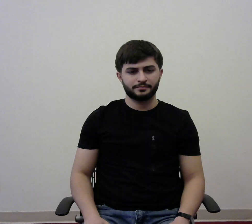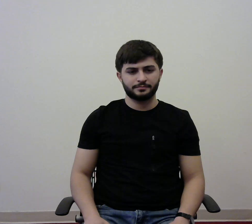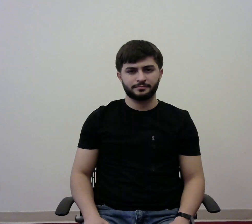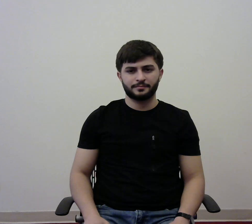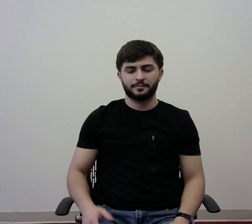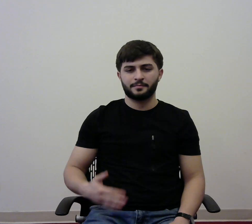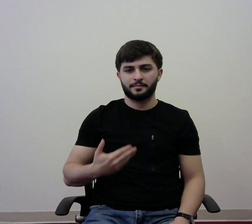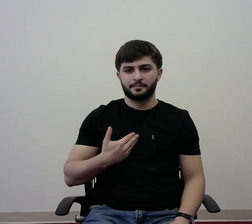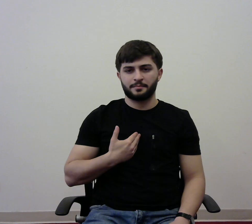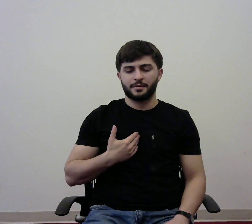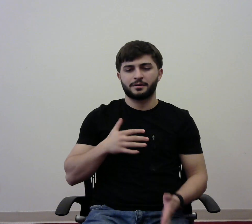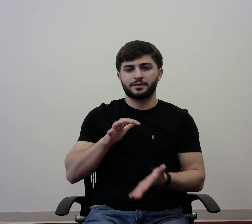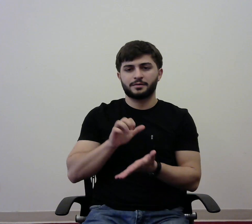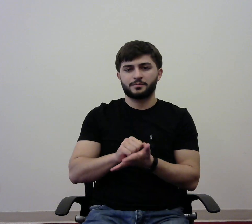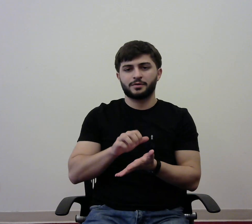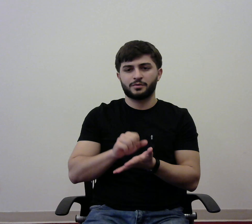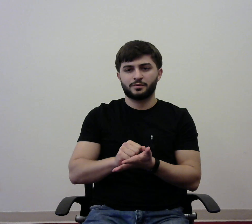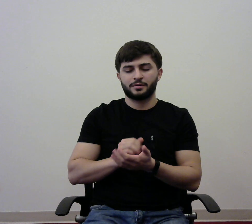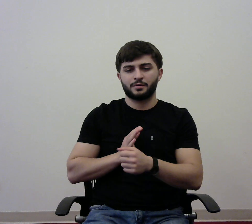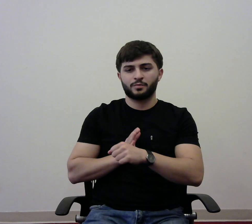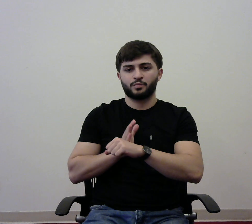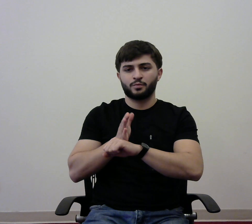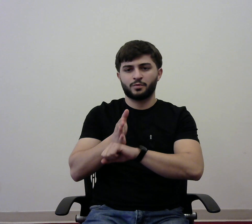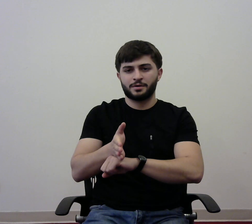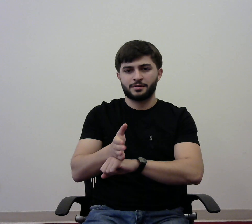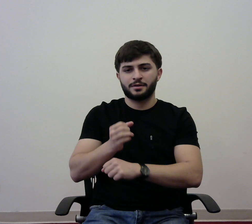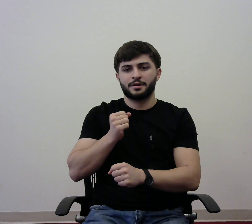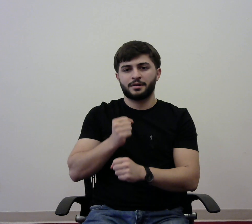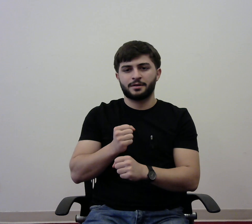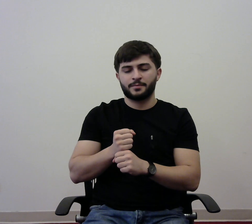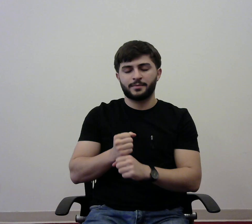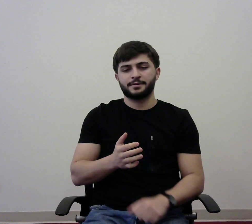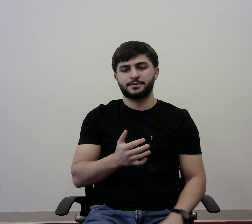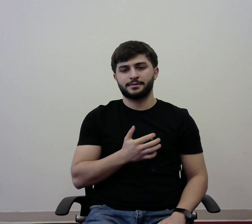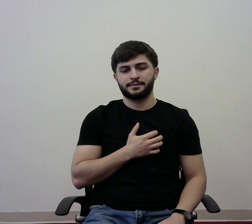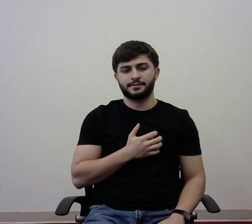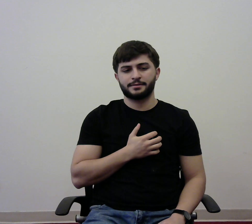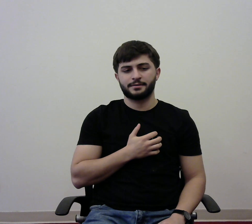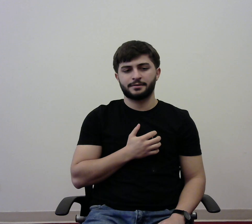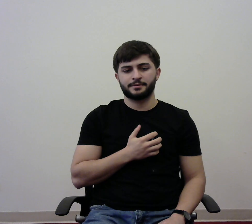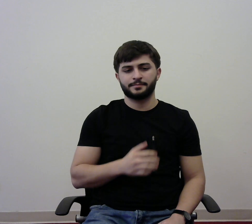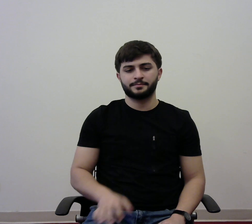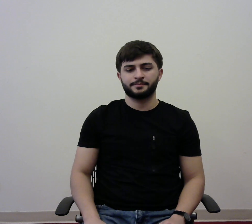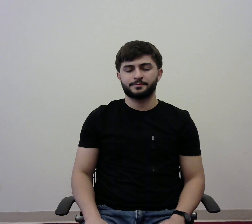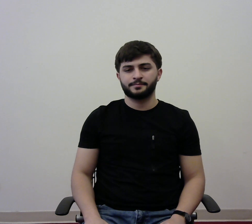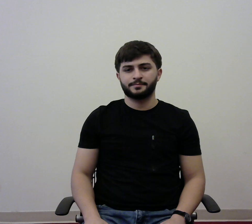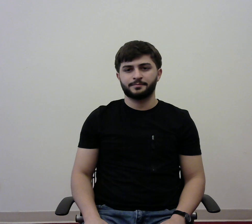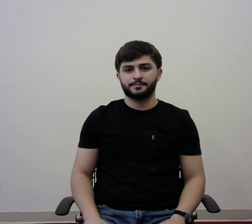Mən məşğulluğa müraciət etmək istəyirəm